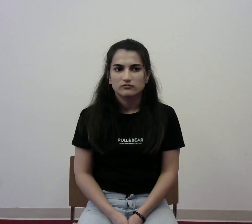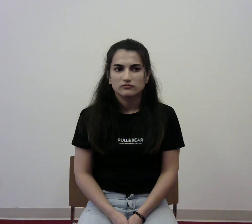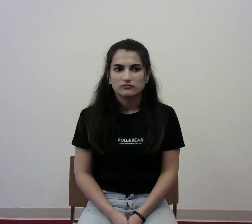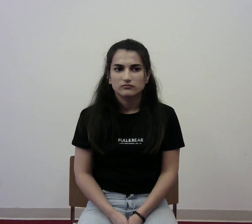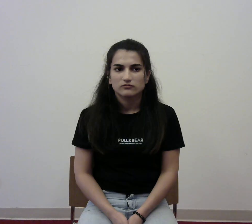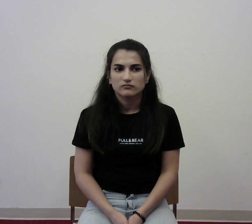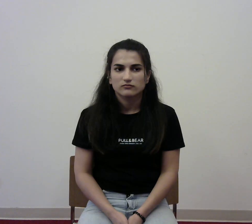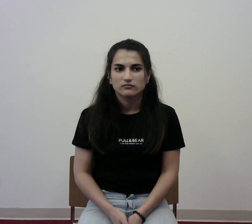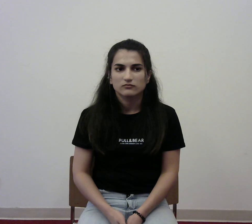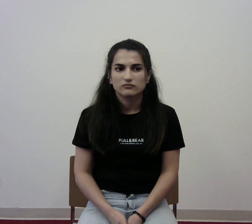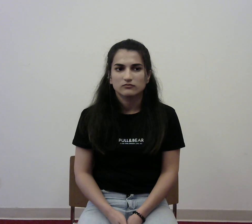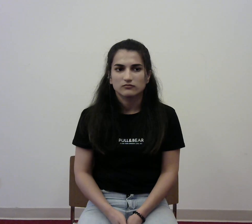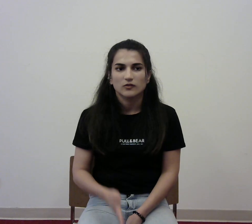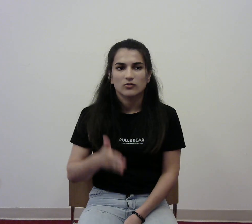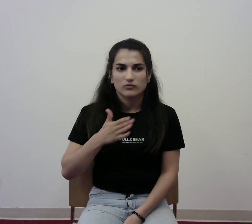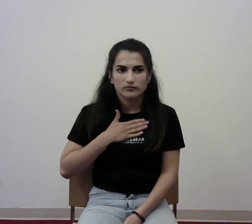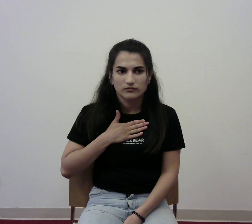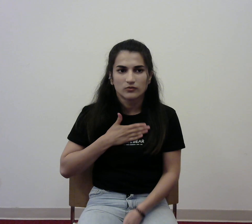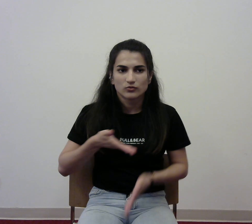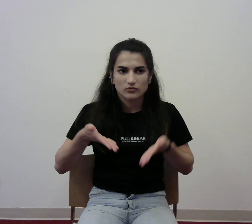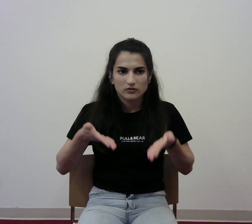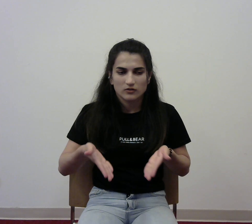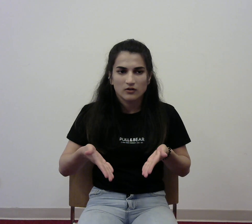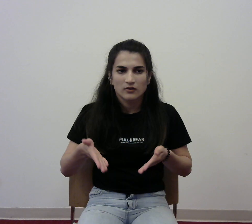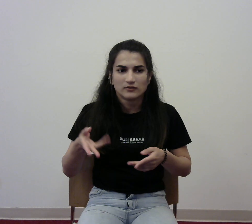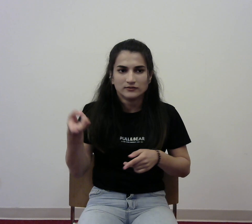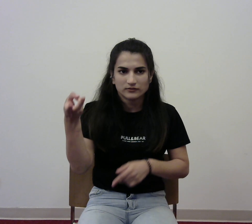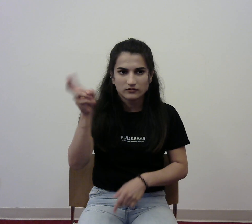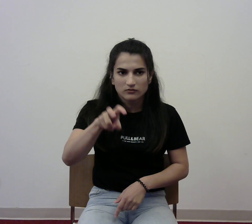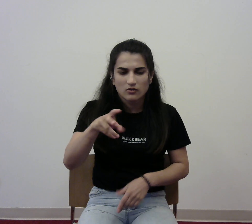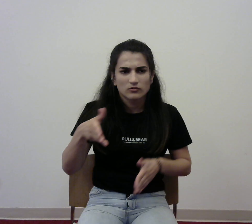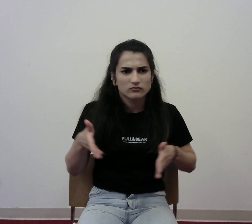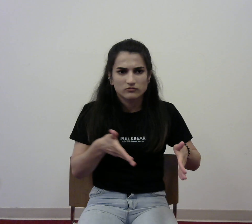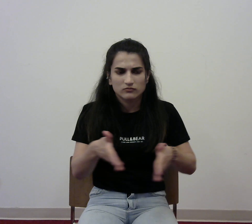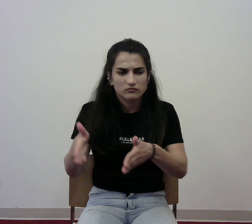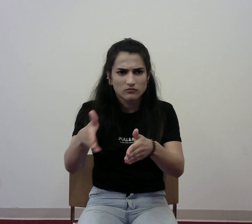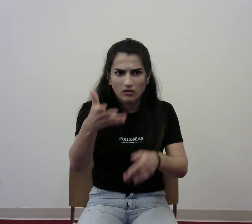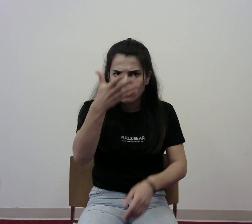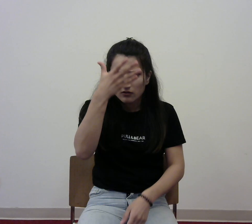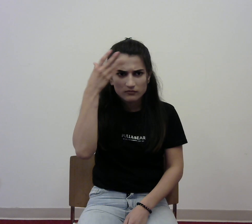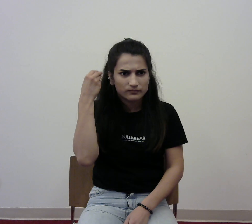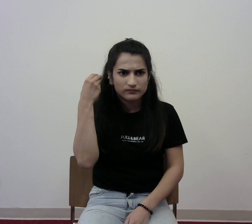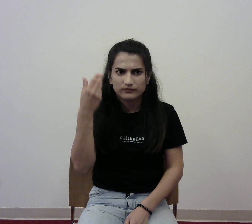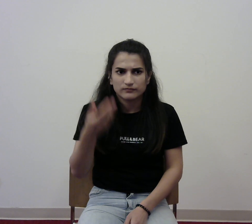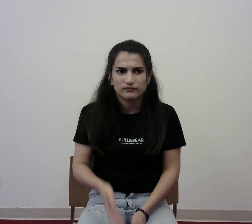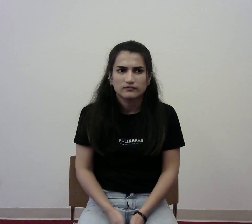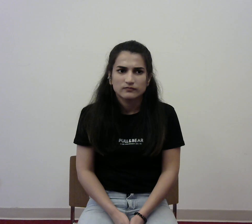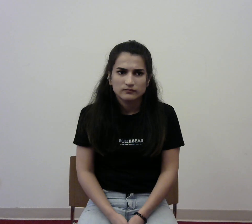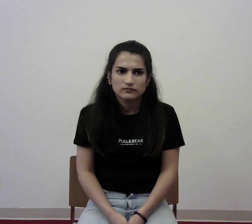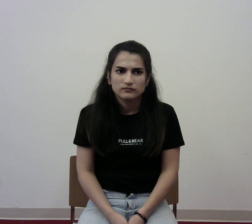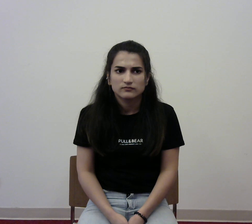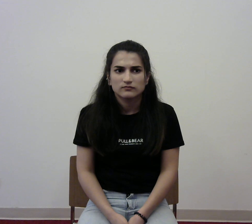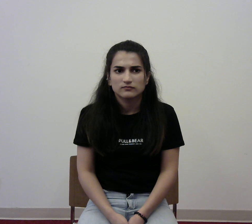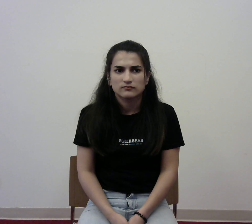Mən bura gələn yolu unutmuşam